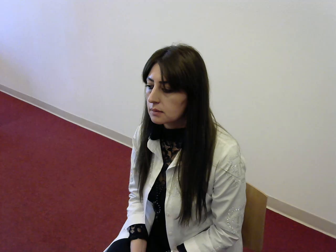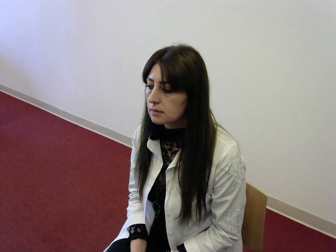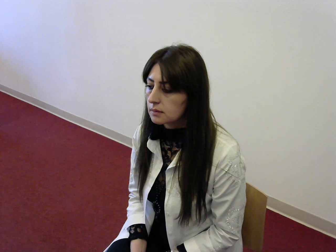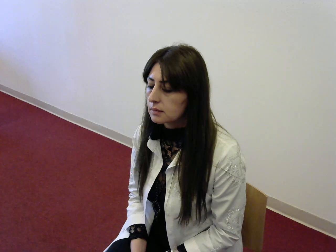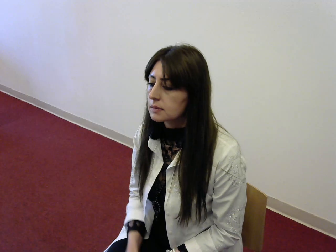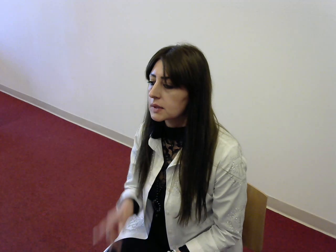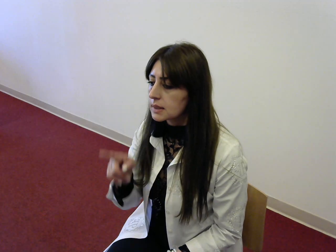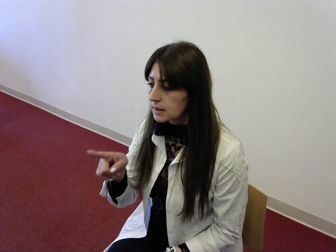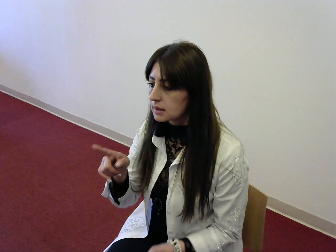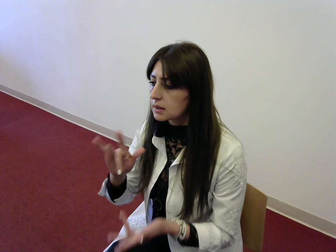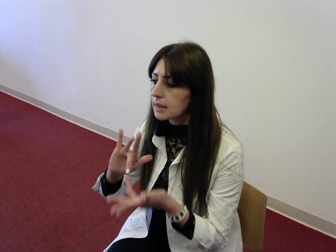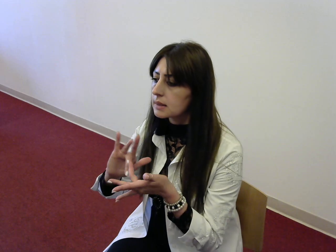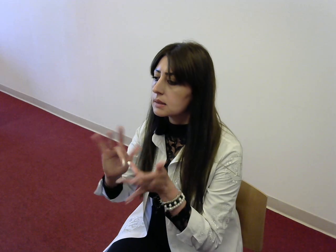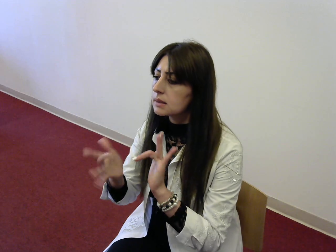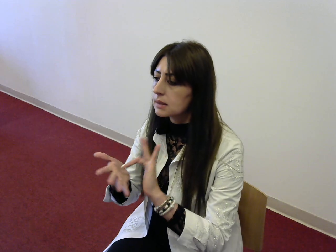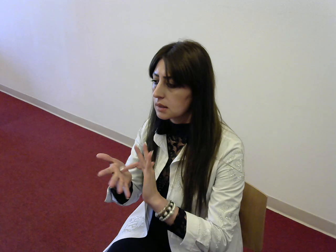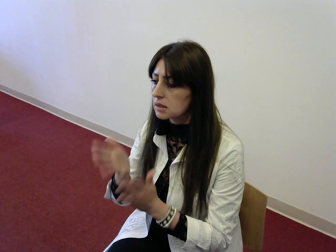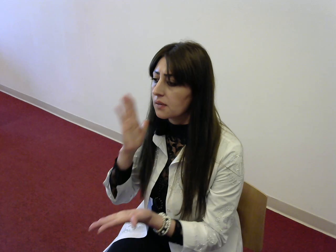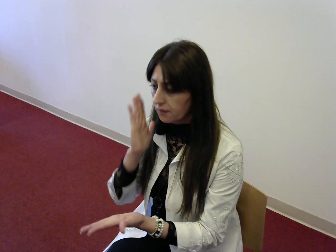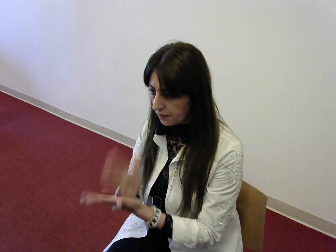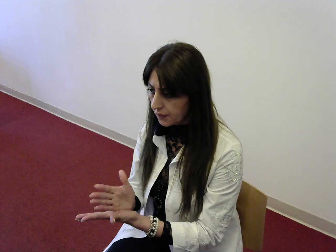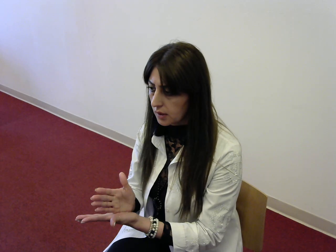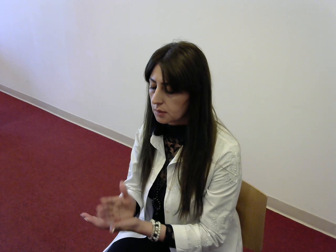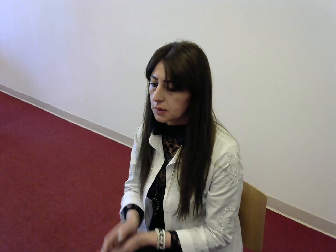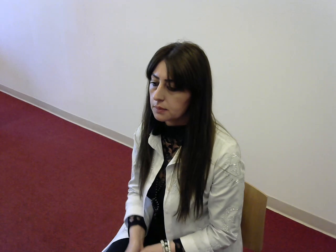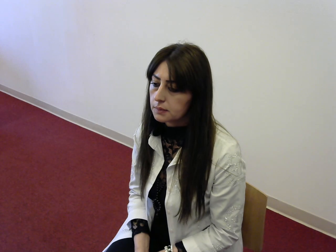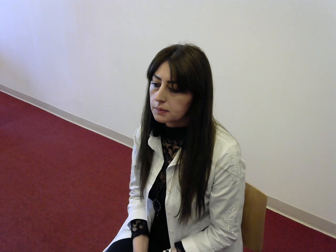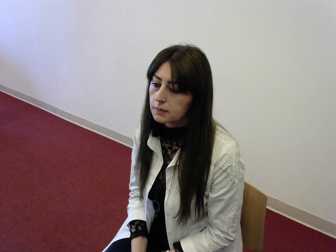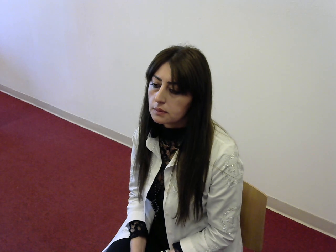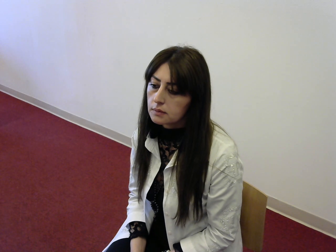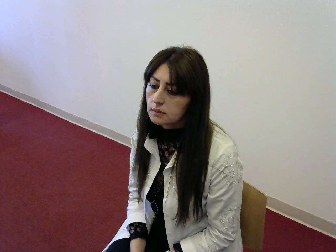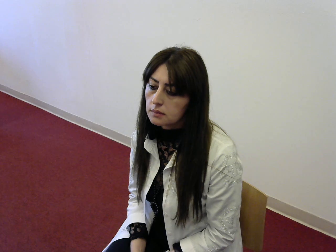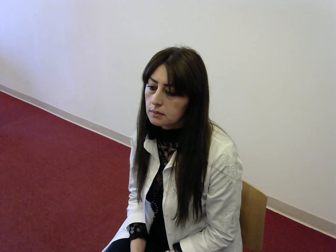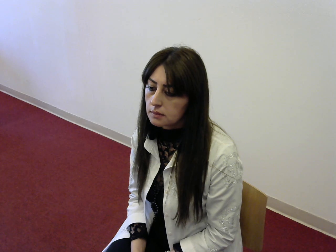Sizdə internet varmı?